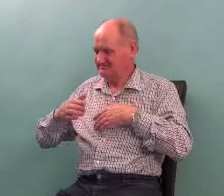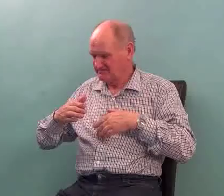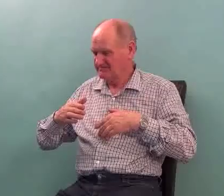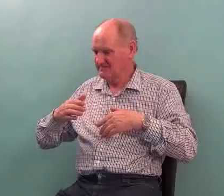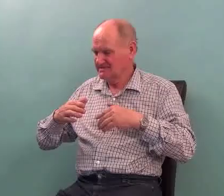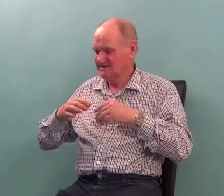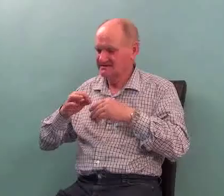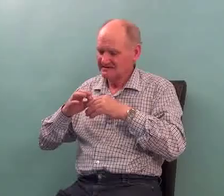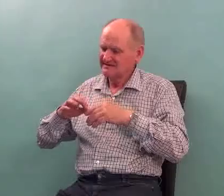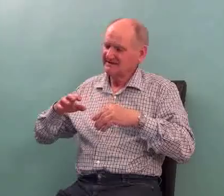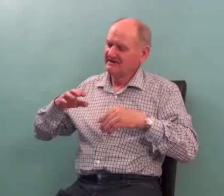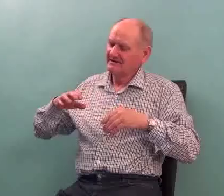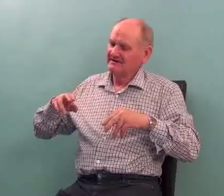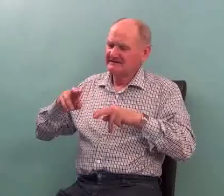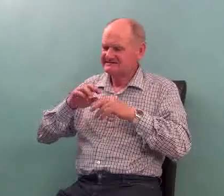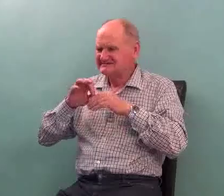Oprowadzałem rodzinę.